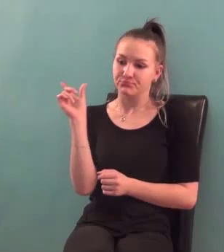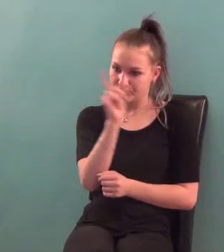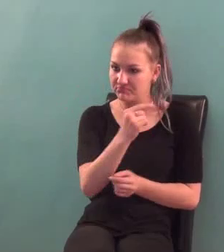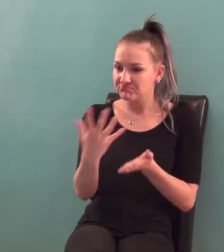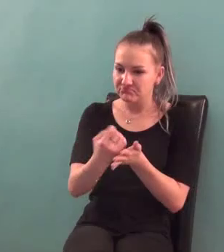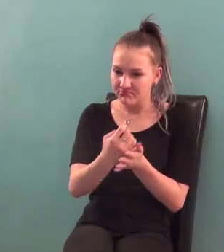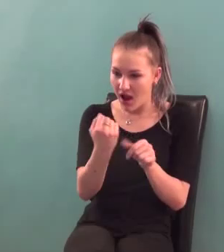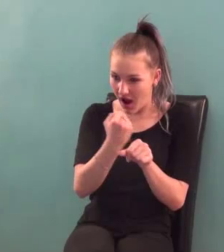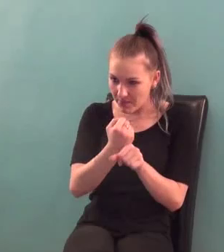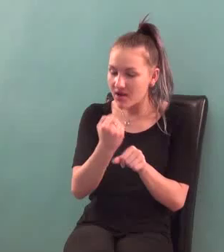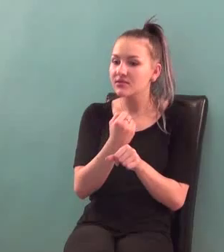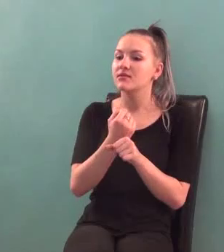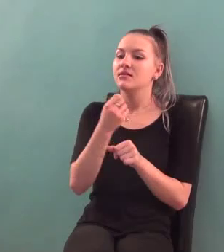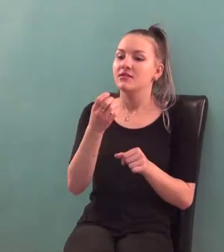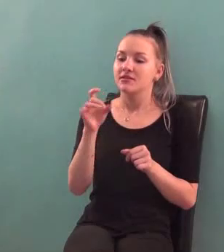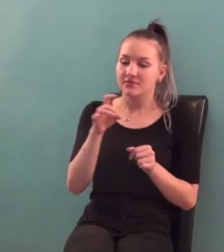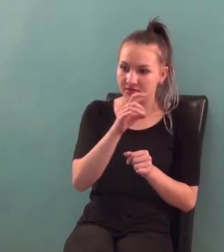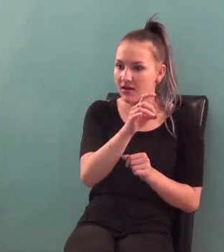Zbiera kamienie i biegnie.